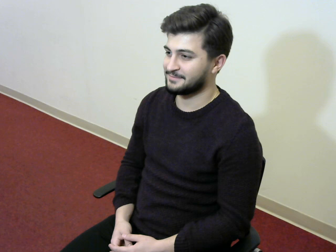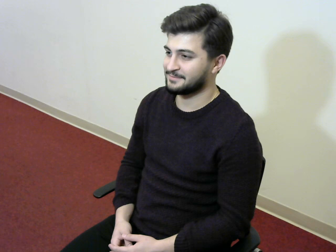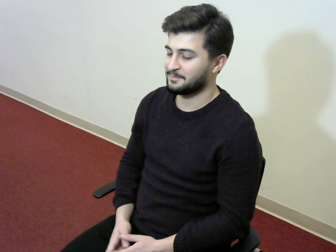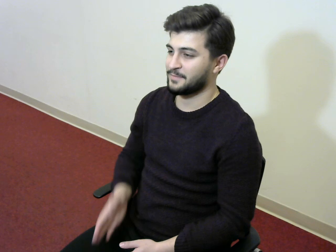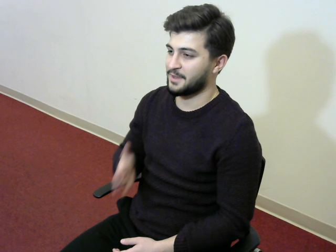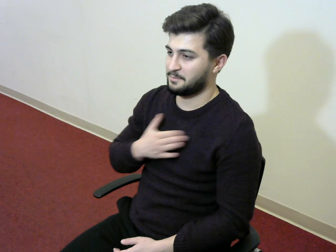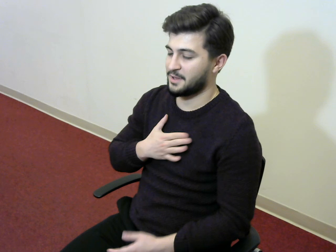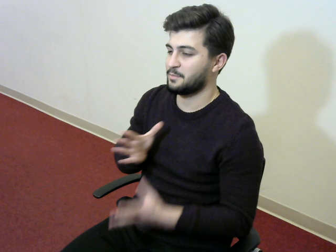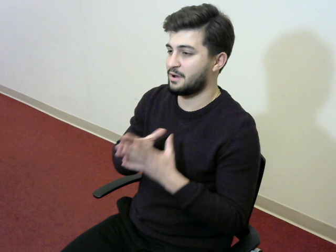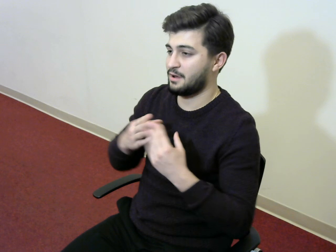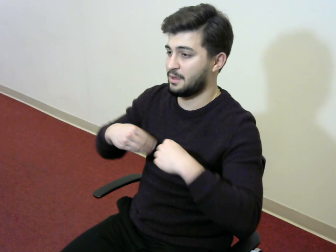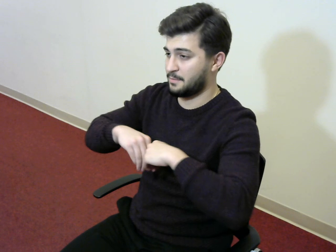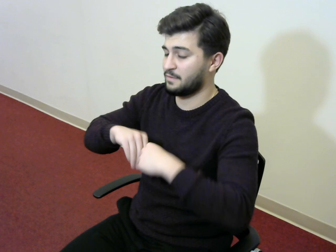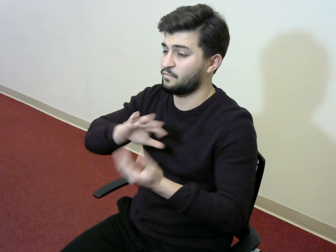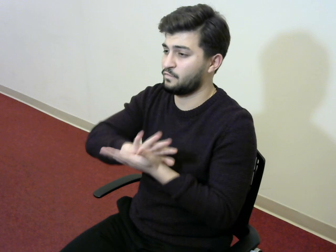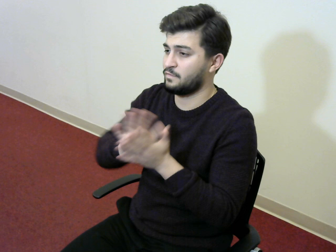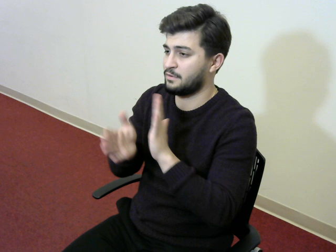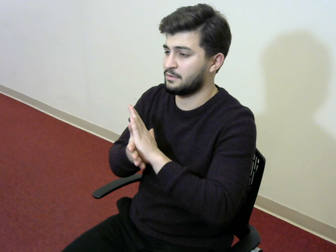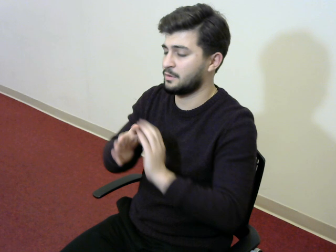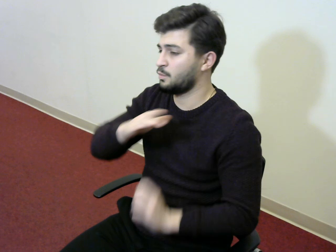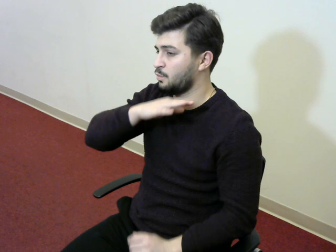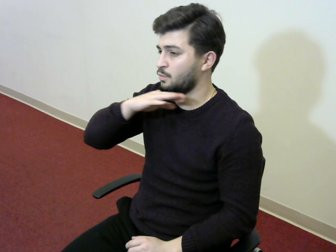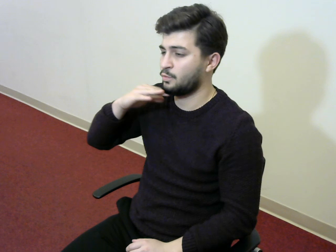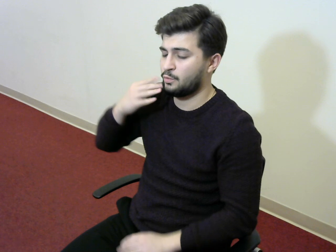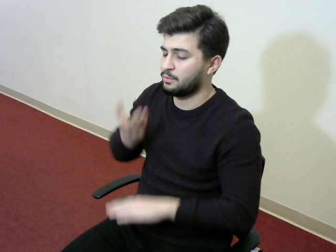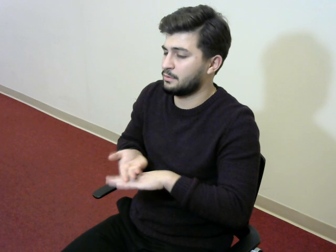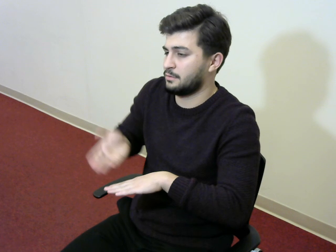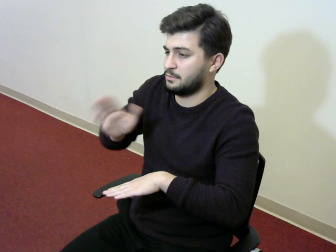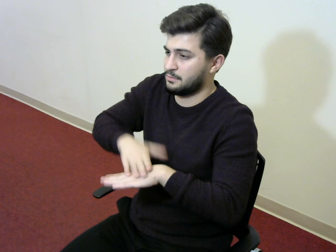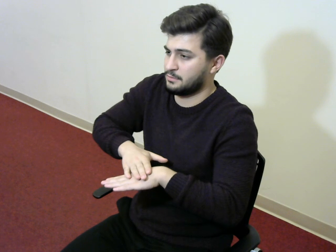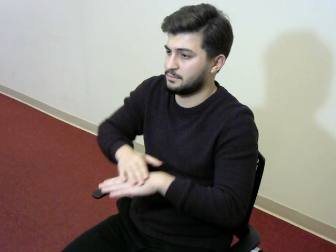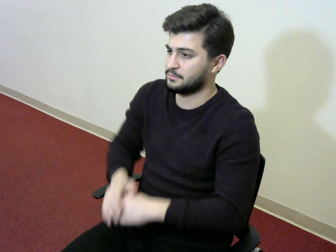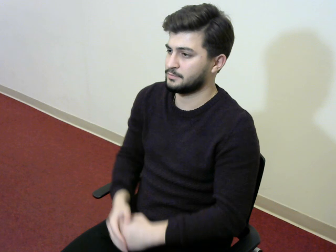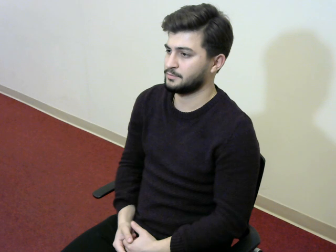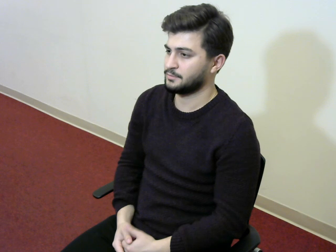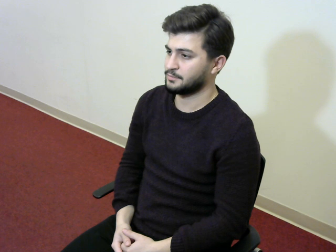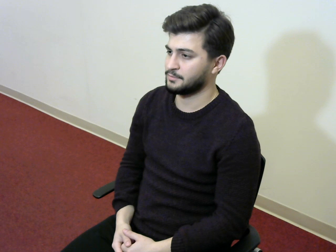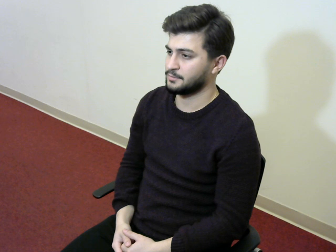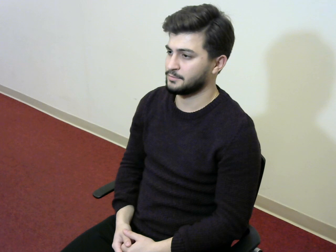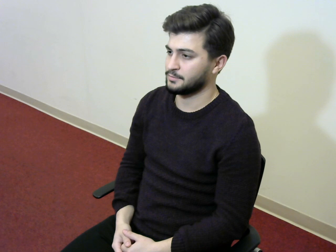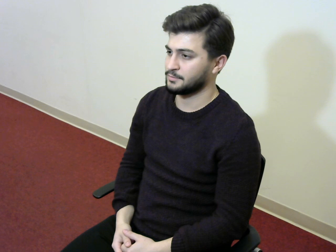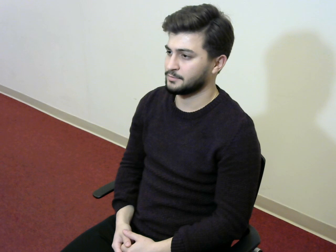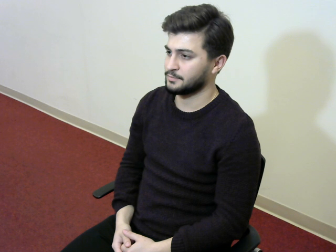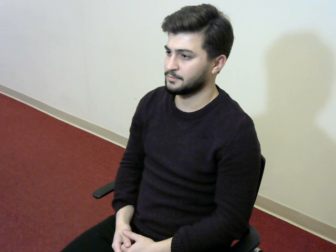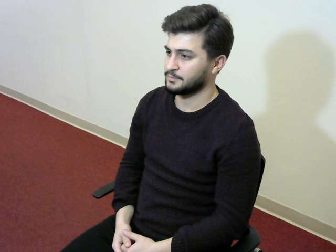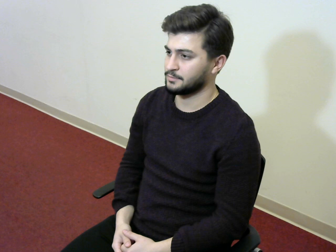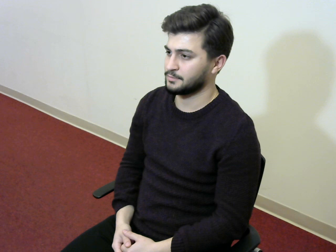Mənim ailəmin vəziyyəti çox ağırdır